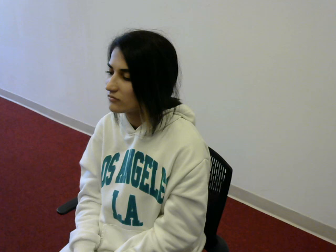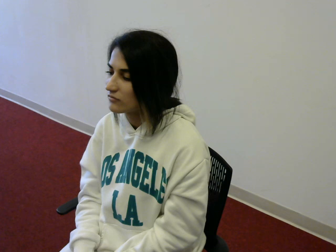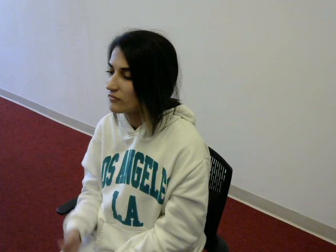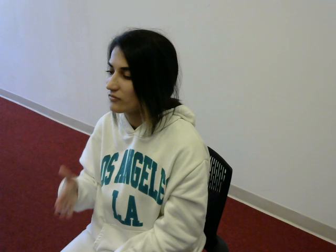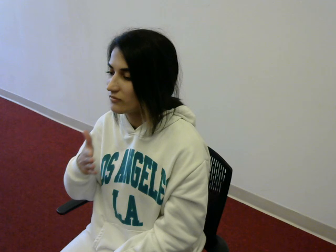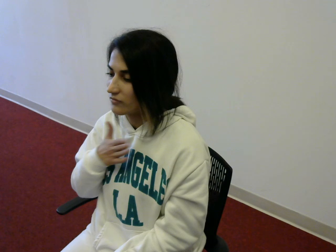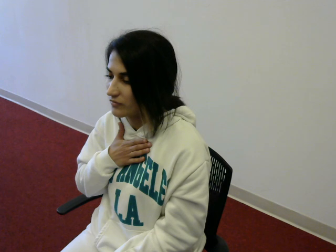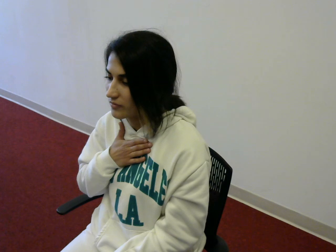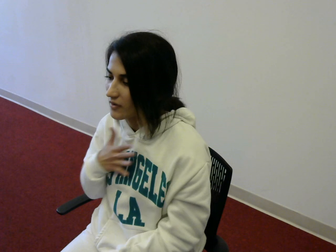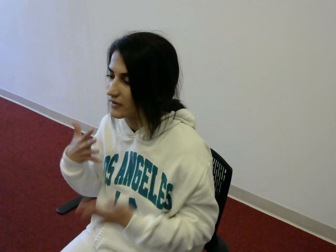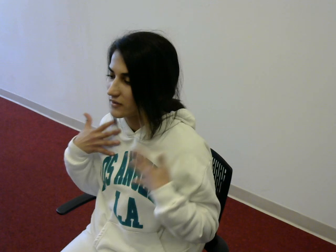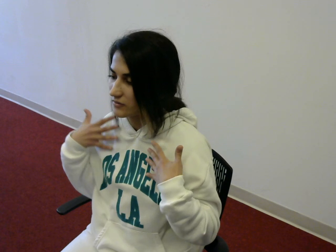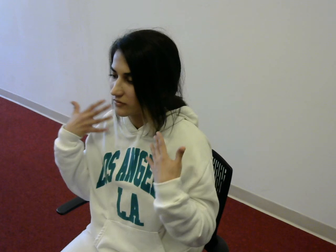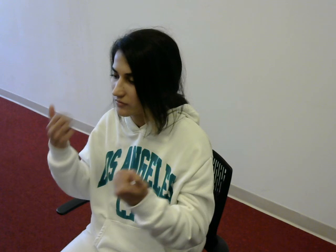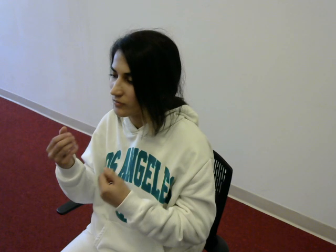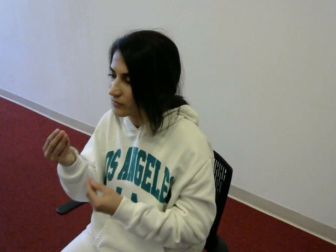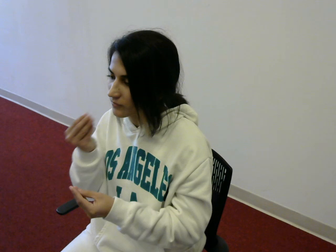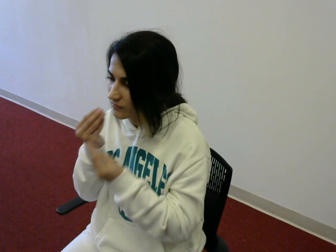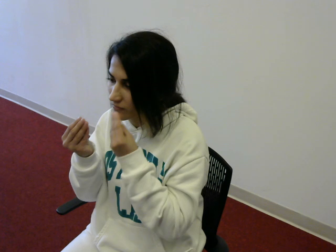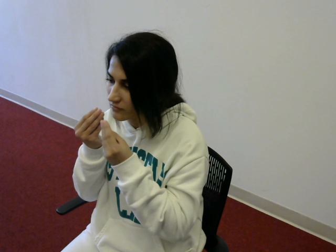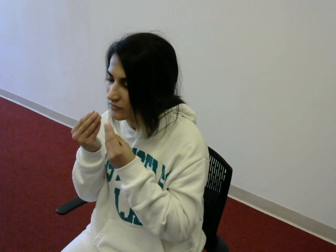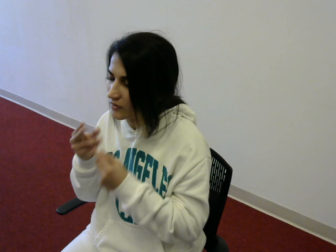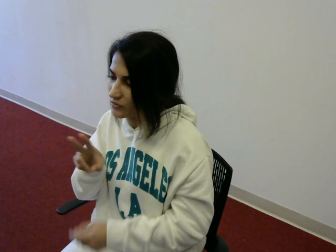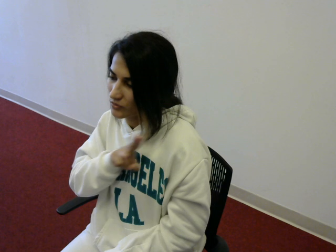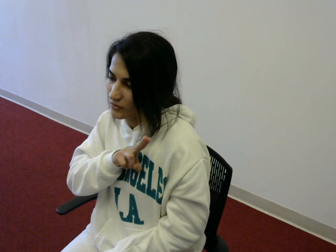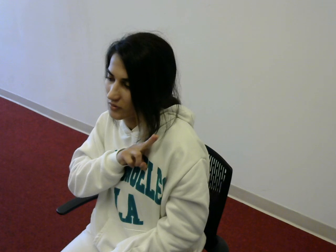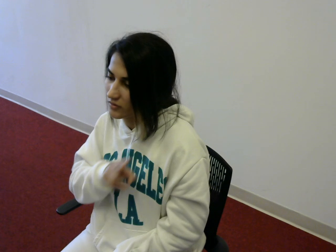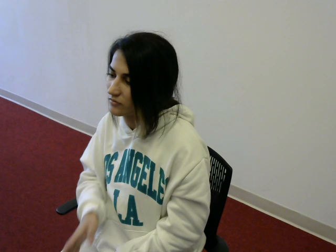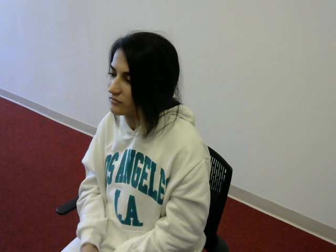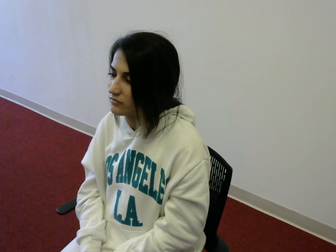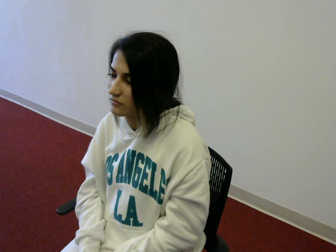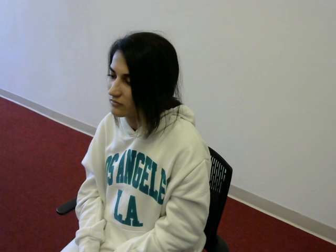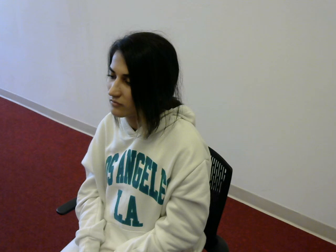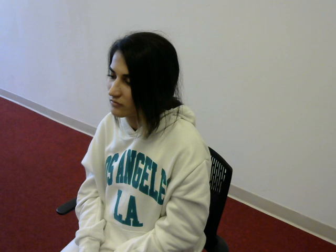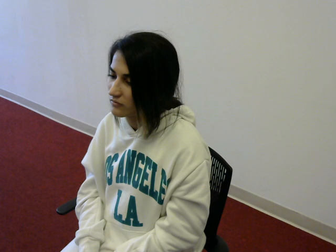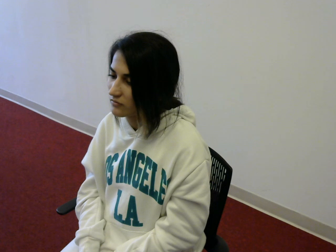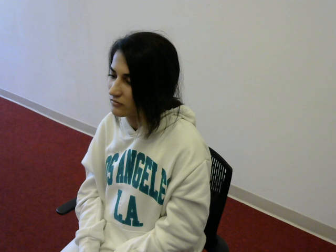Mən sağlam qidalanmağı sevirəm